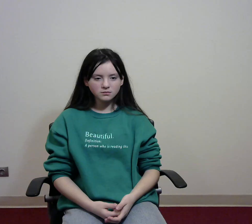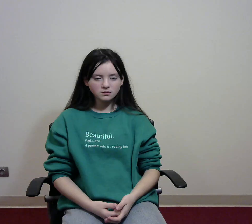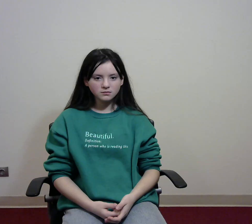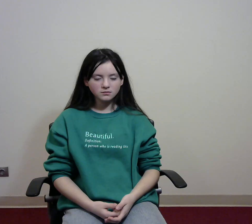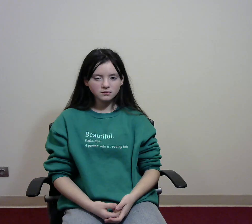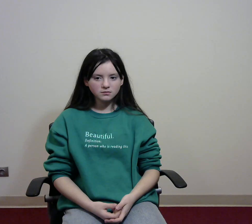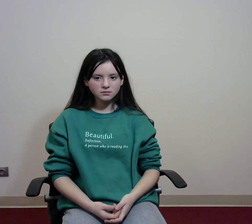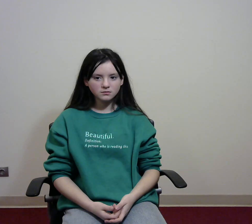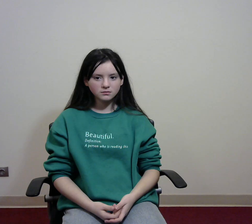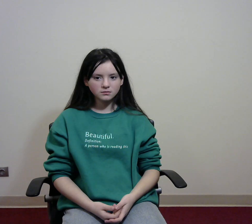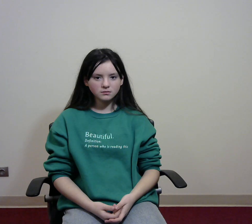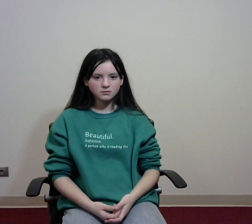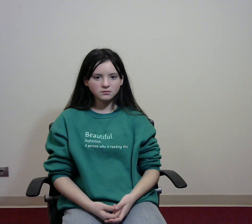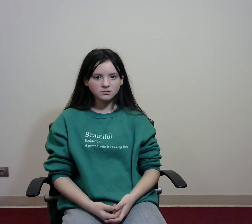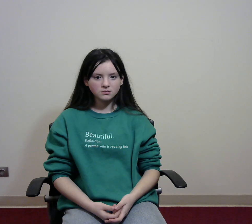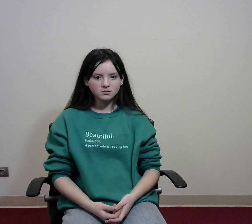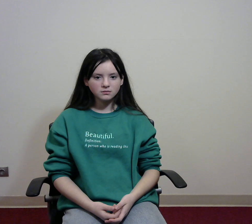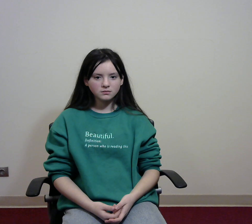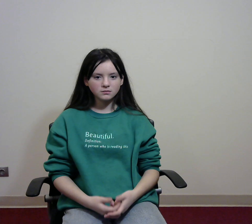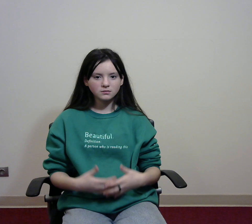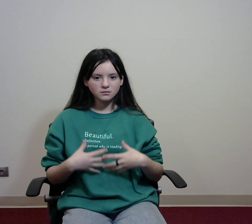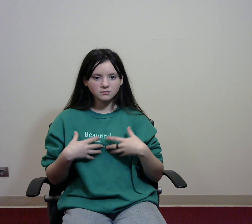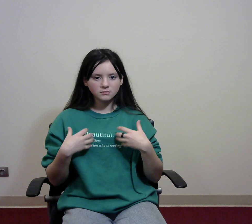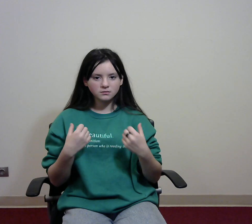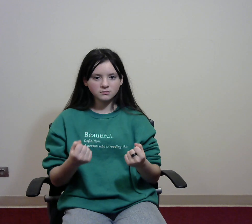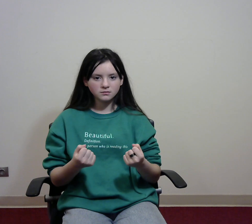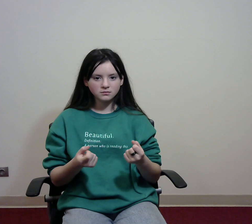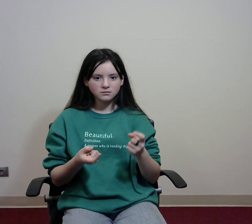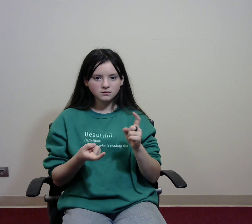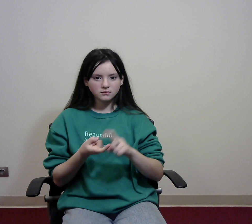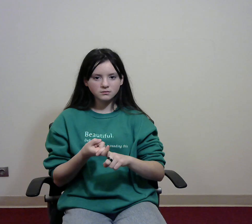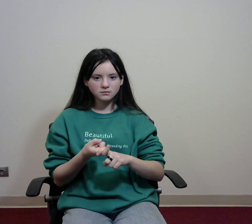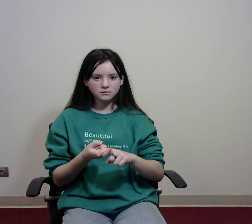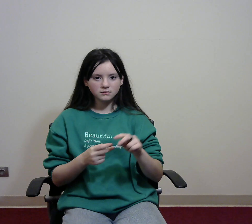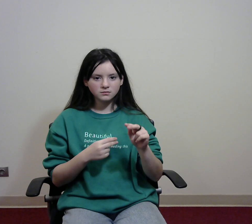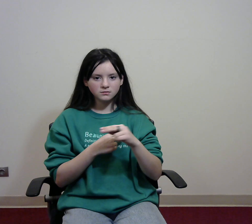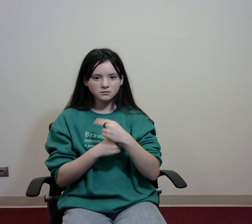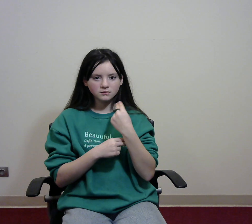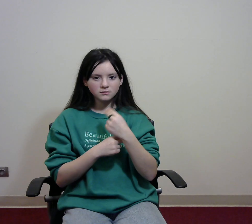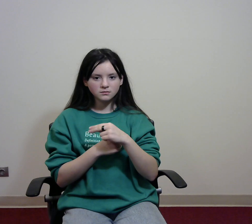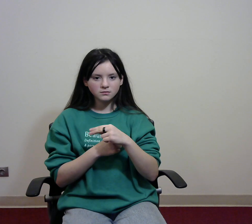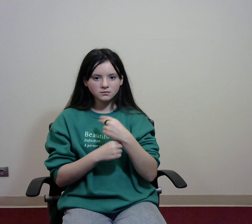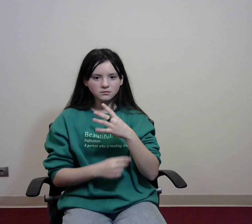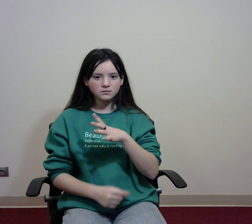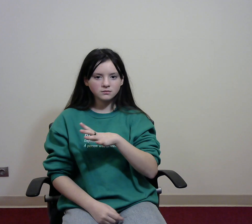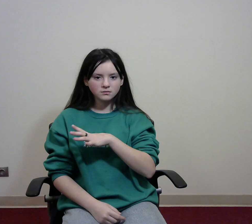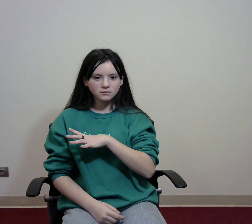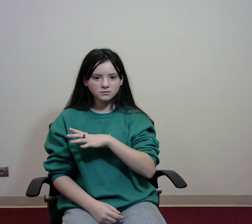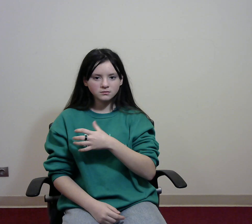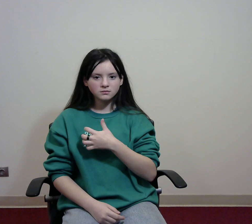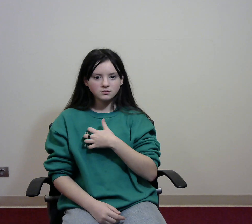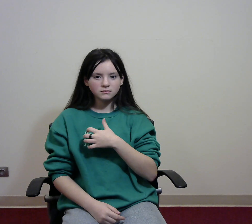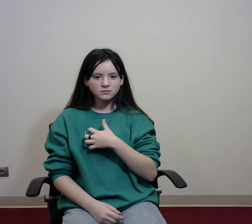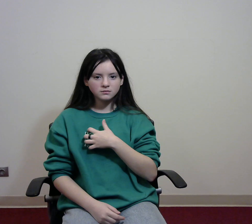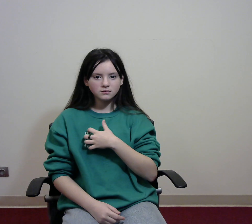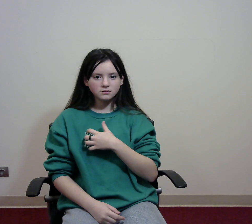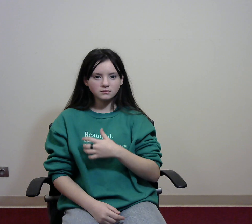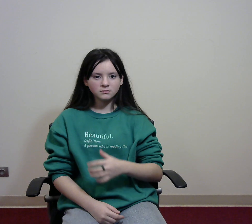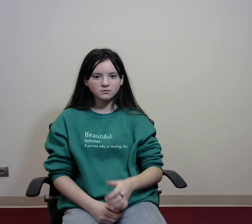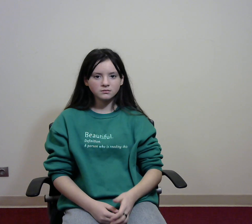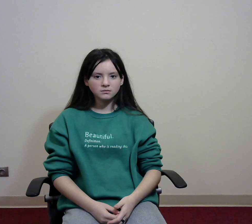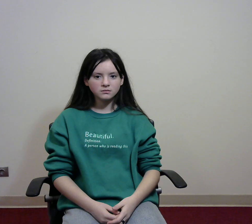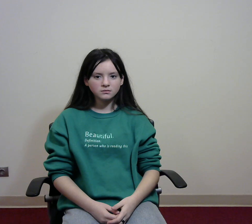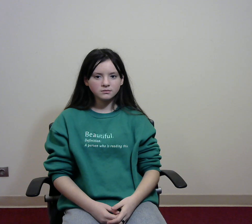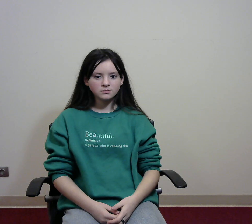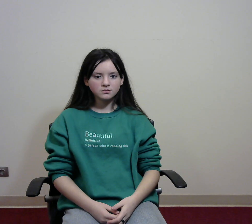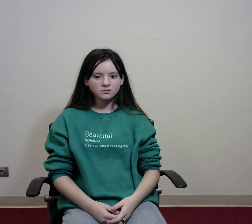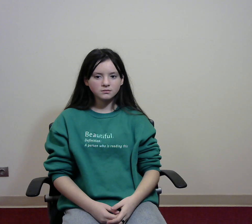Sağlamlığımla bağlı müalicə olmaq istəyirəm